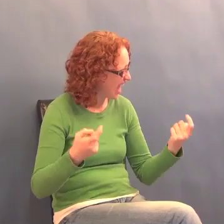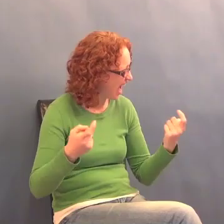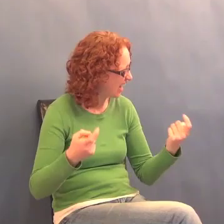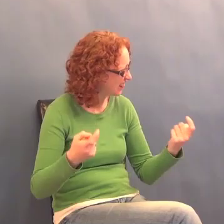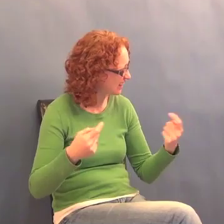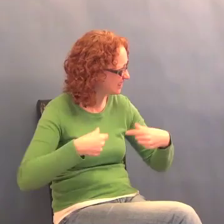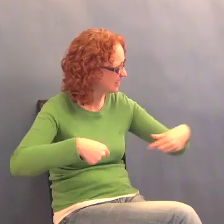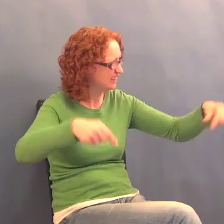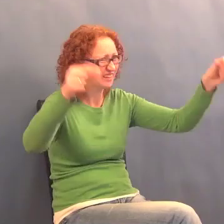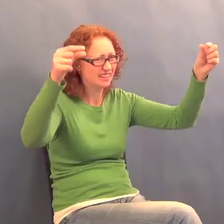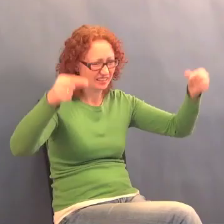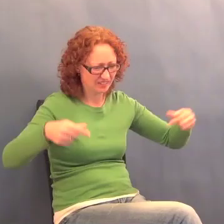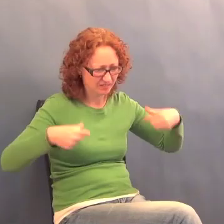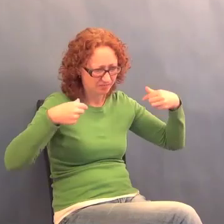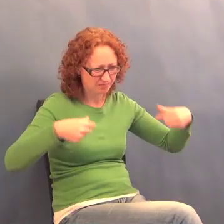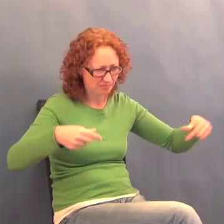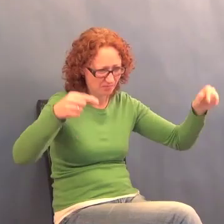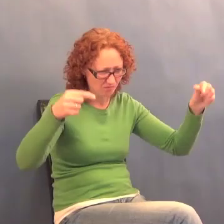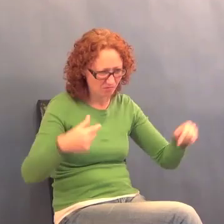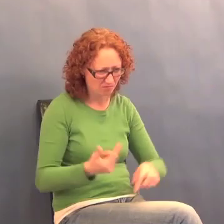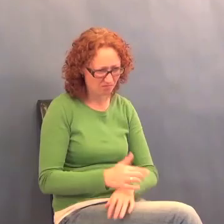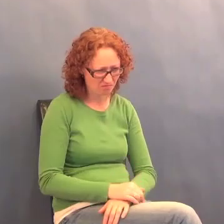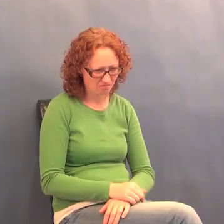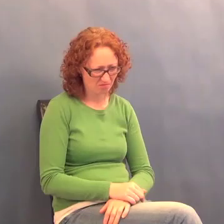Narty.